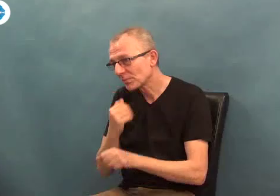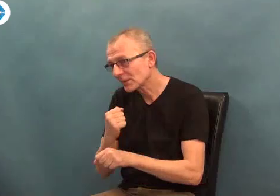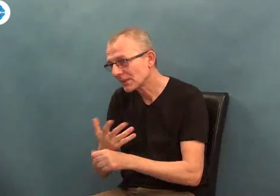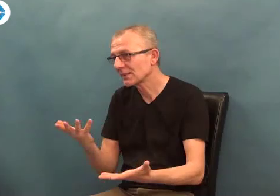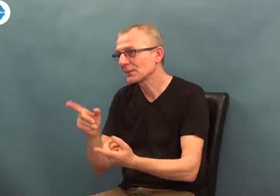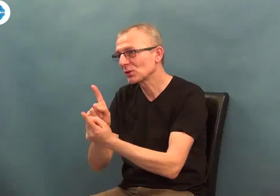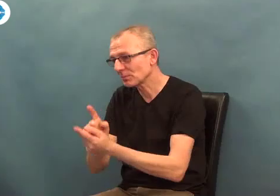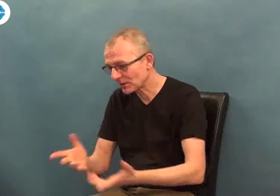Nie spotkamy się.